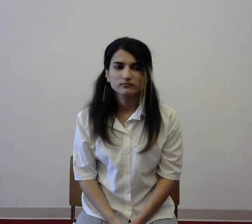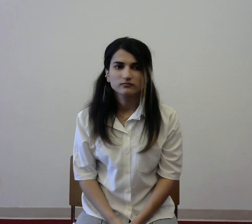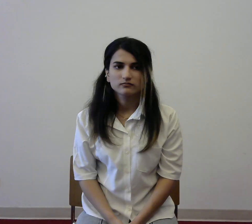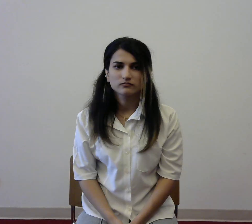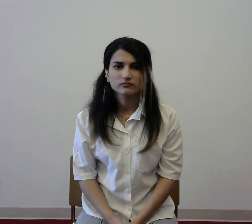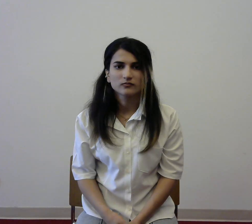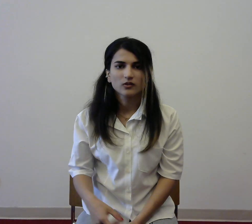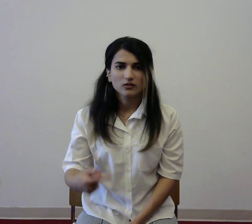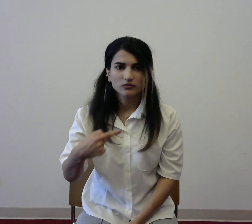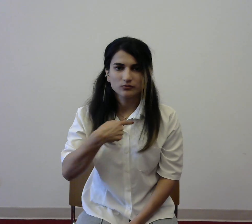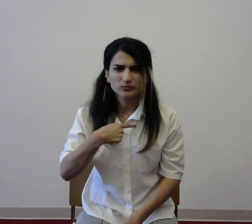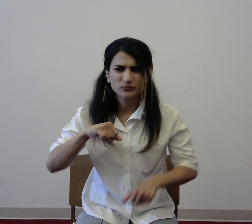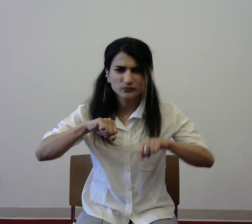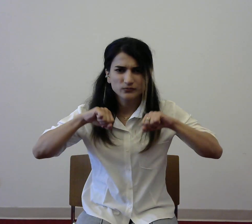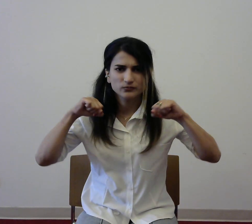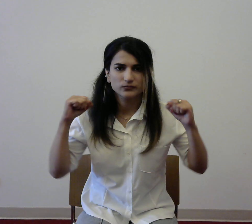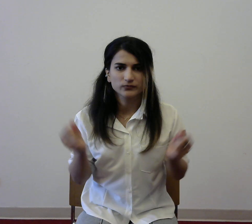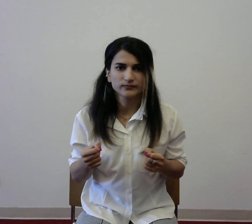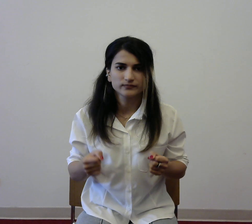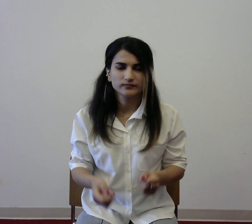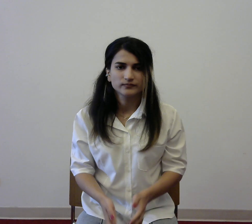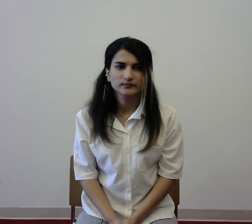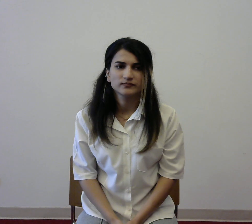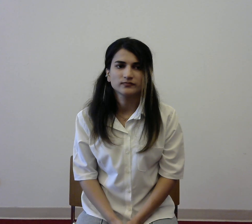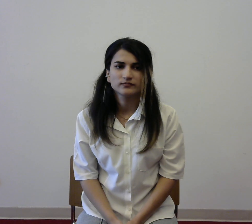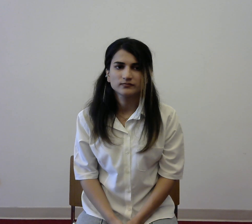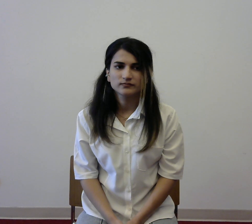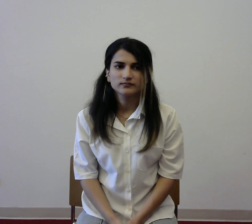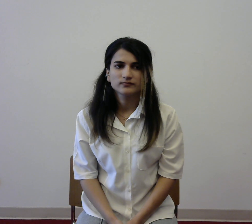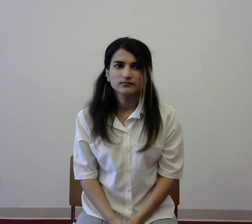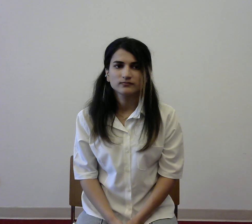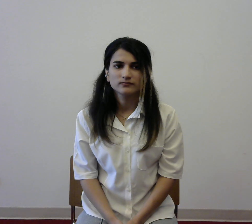Mənə soyuqdur